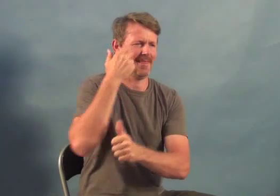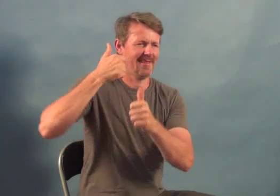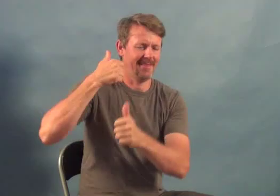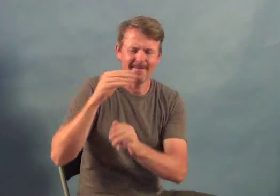Charlie Chaplin był niższy od niego.